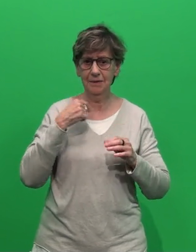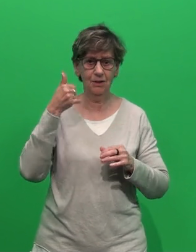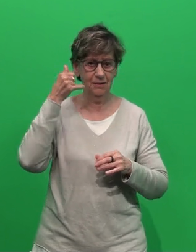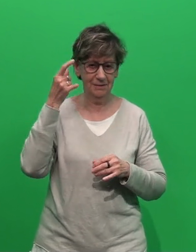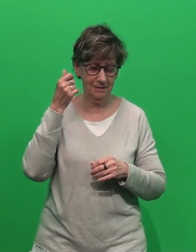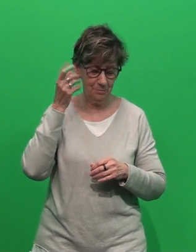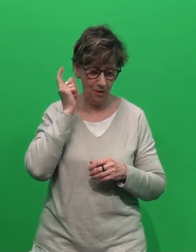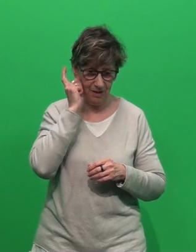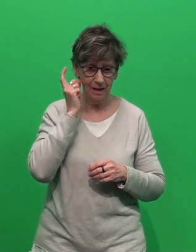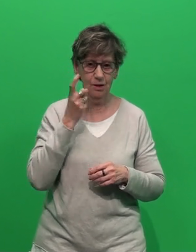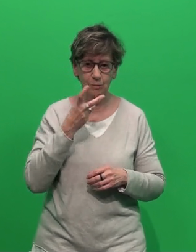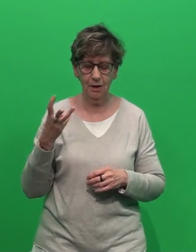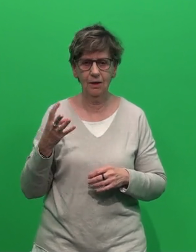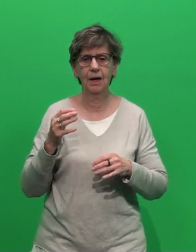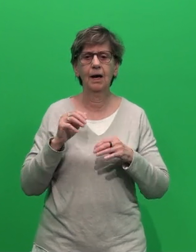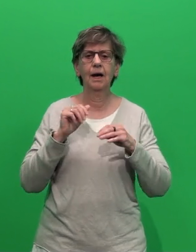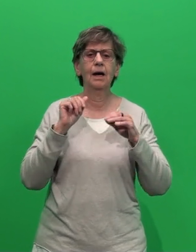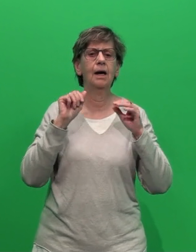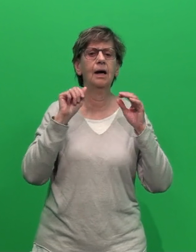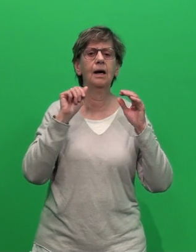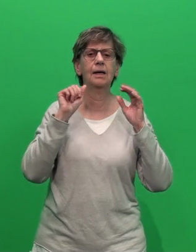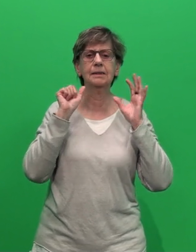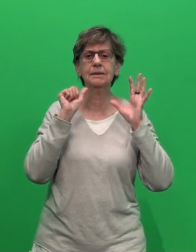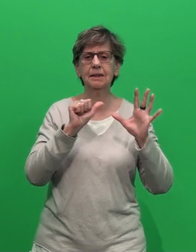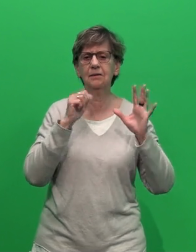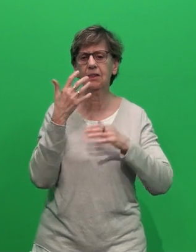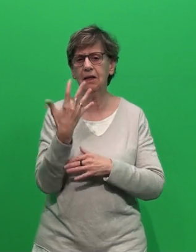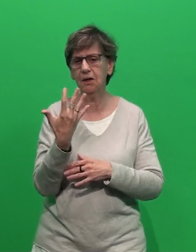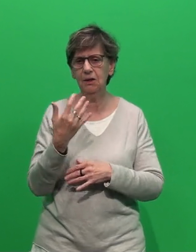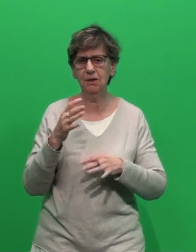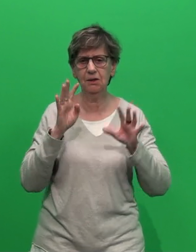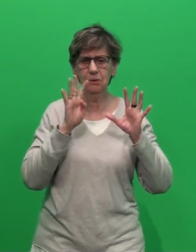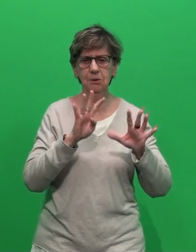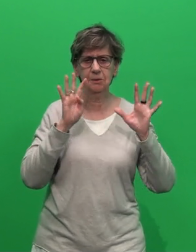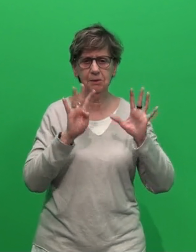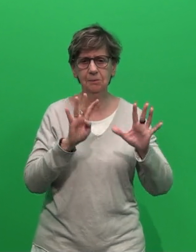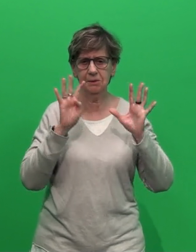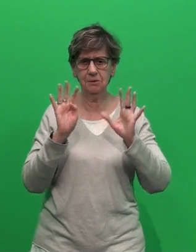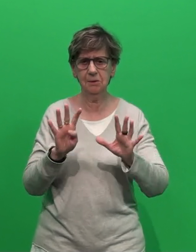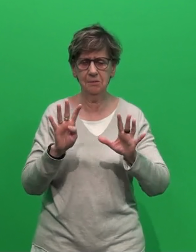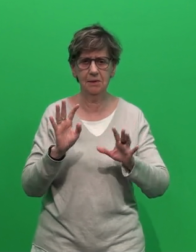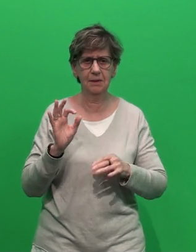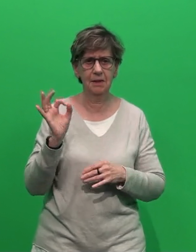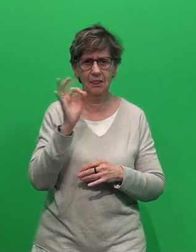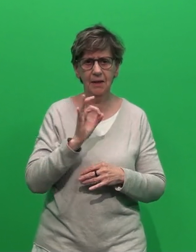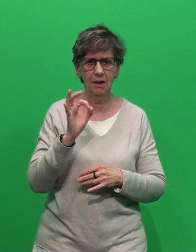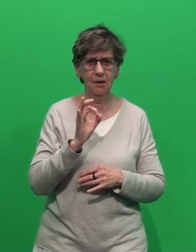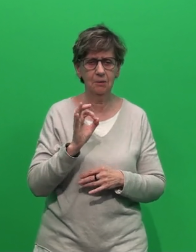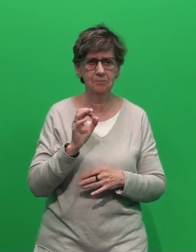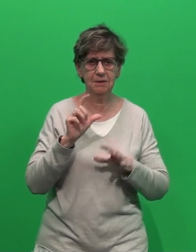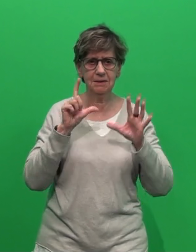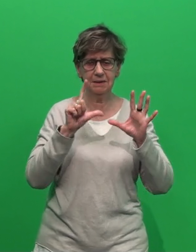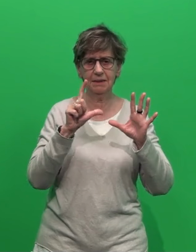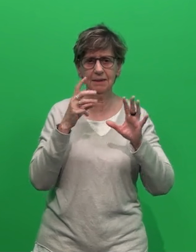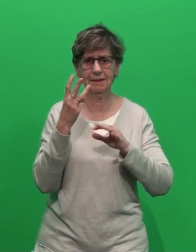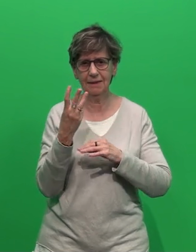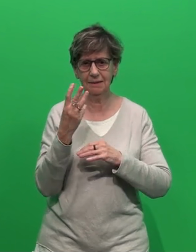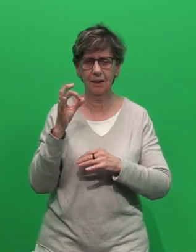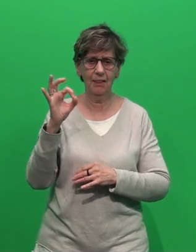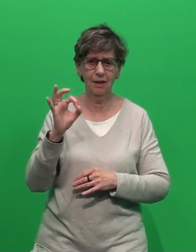El meu número de mòbil és el sis cinc nou nou nou zero set tres zero.